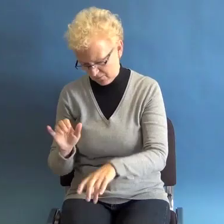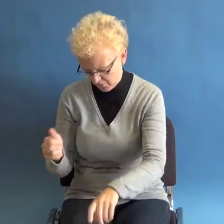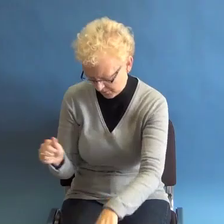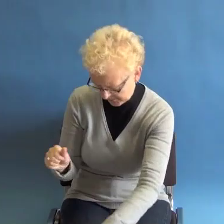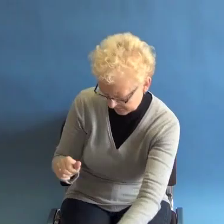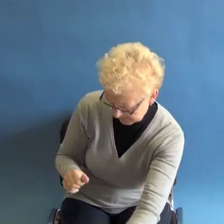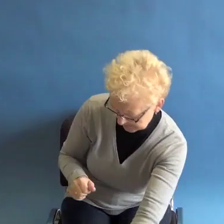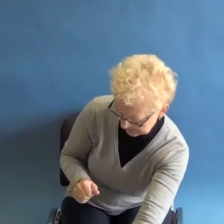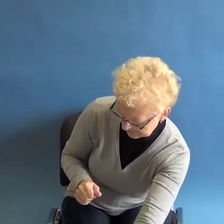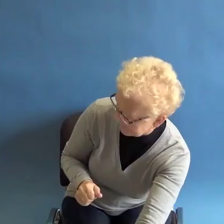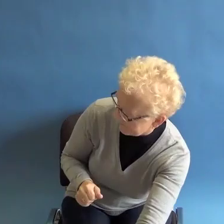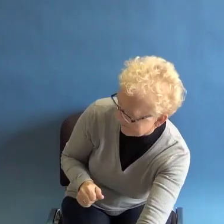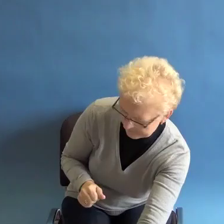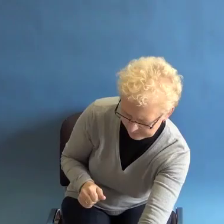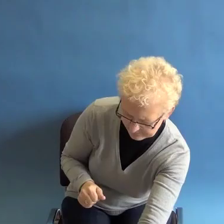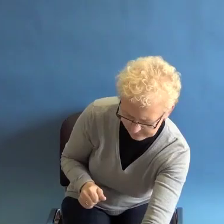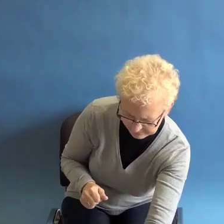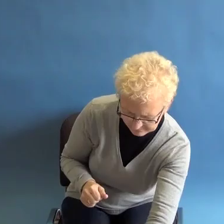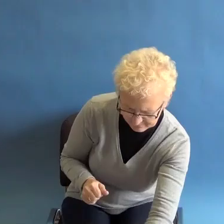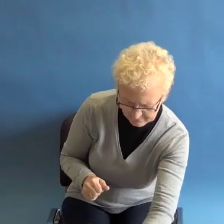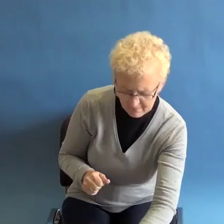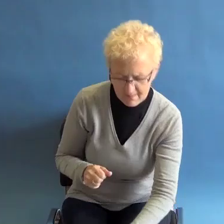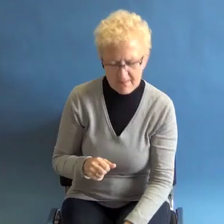Czy to jest pierwsza?